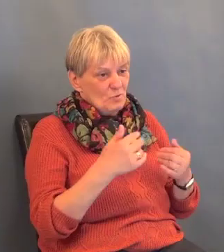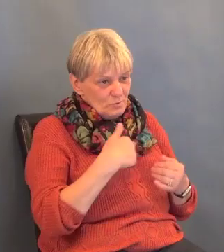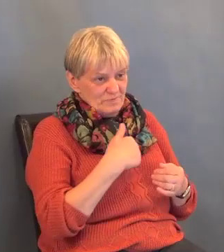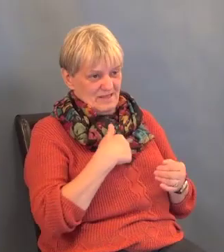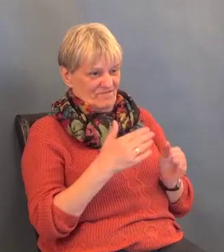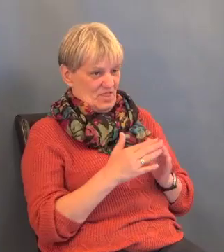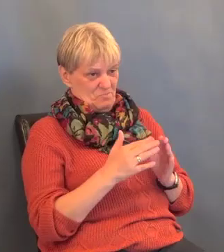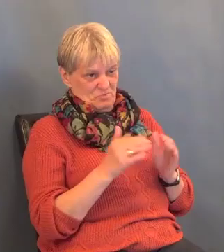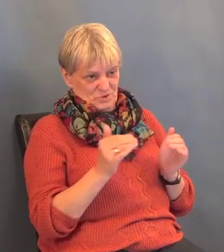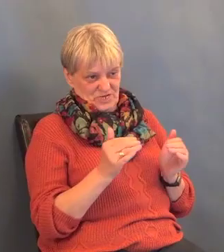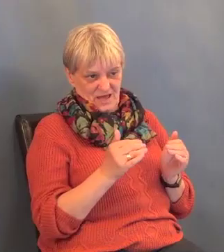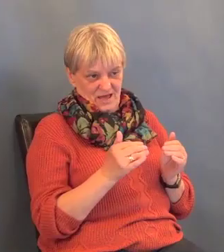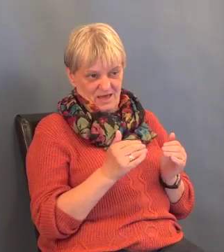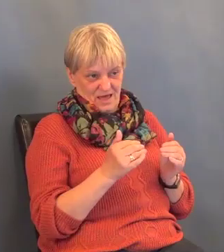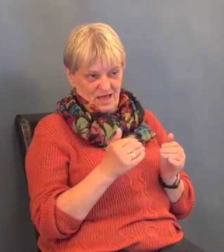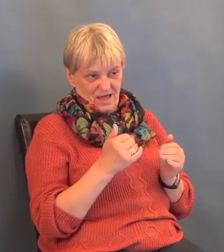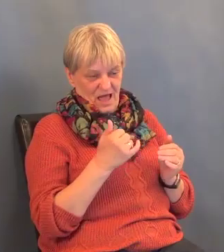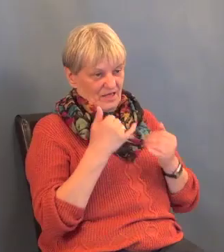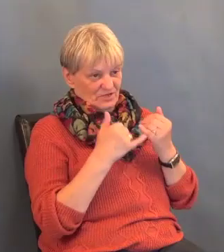U mnie w domu może?